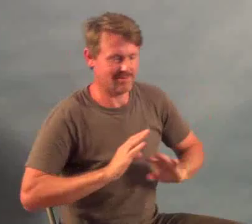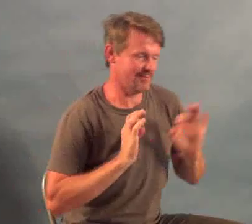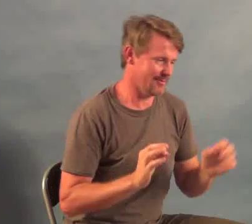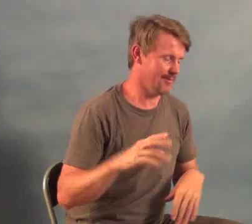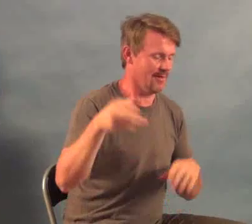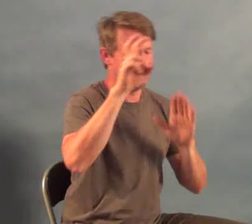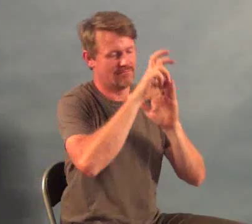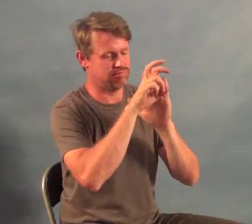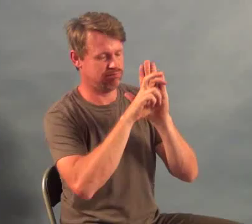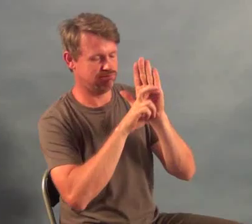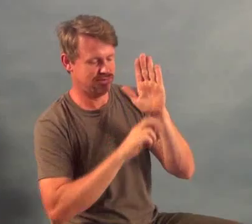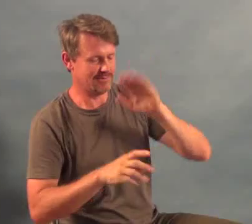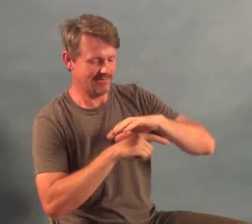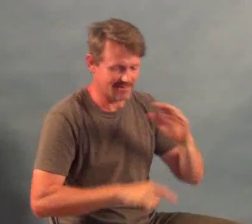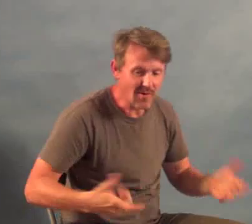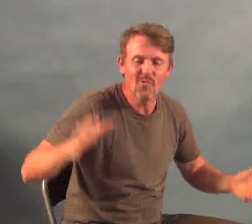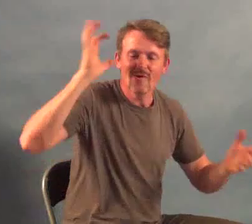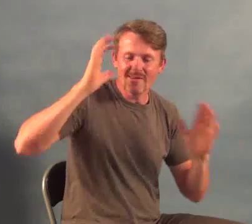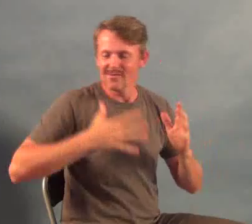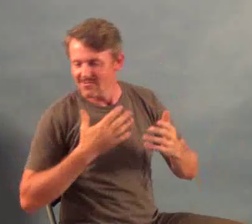Zjechał windą na dół i zaczął pytać ludzi co słychać, jak się czują...